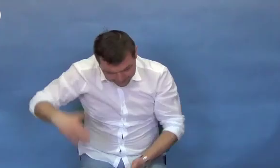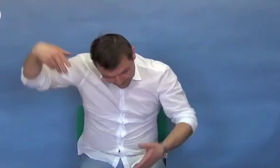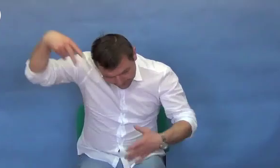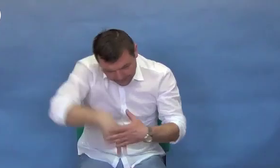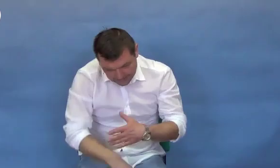Można się utopić.